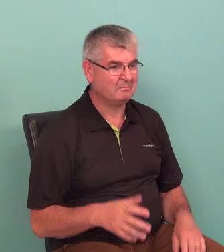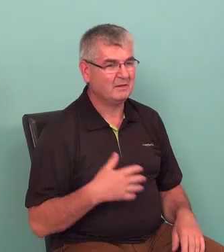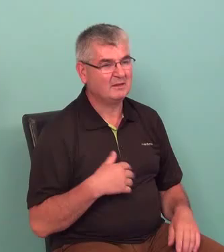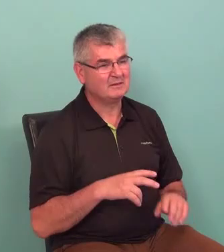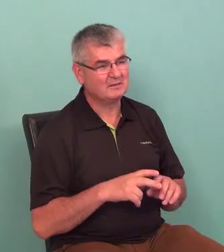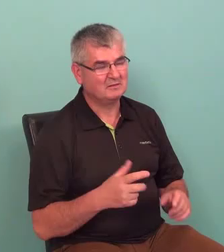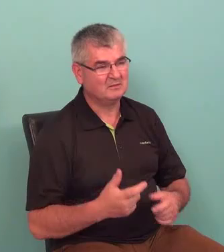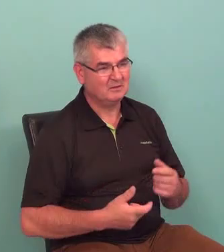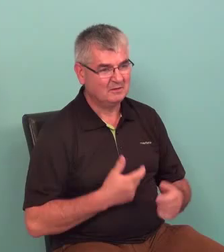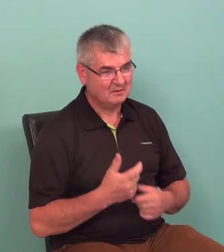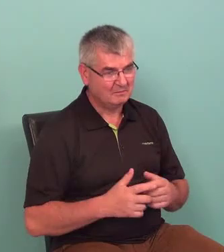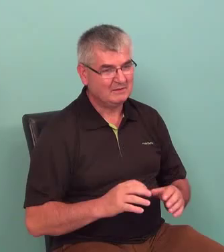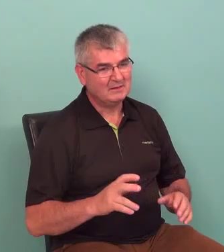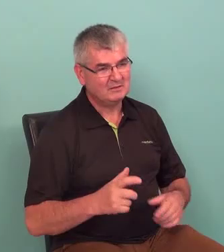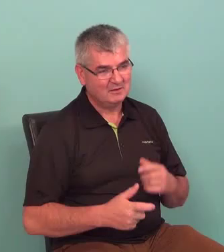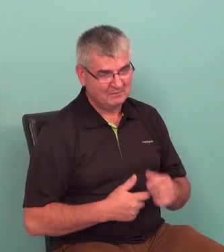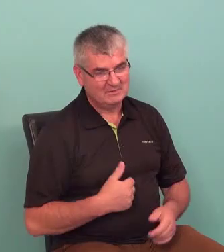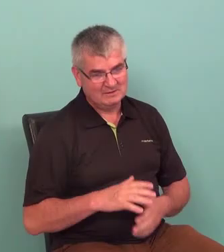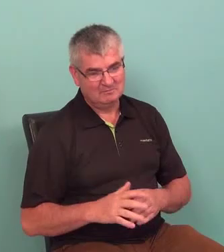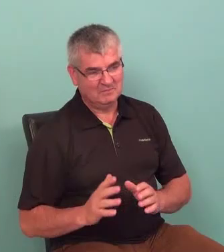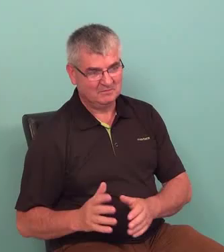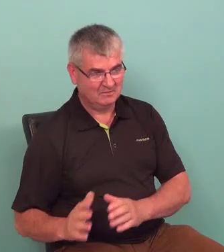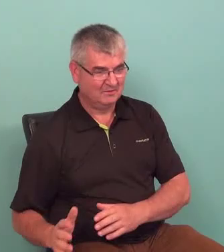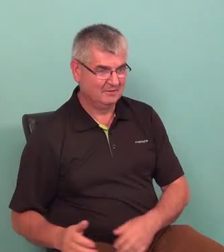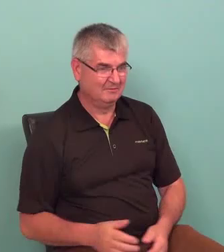Jak mam czas, wtedy robię porządki.